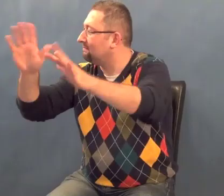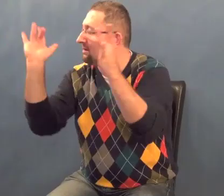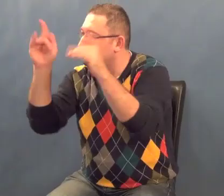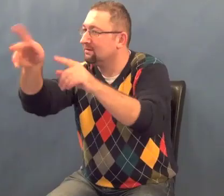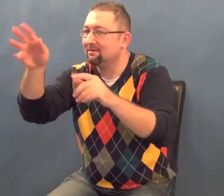Masz rację.